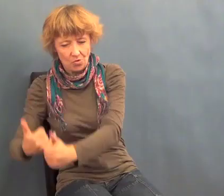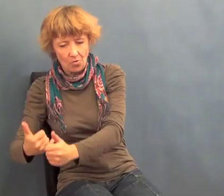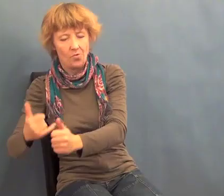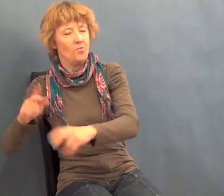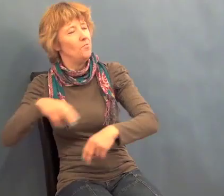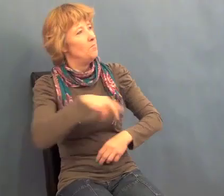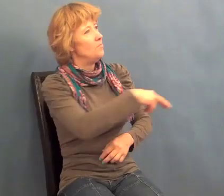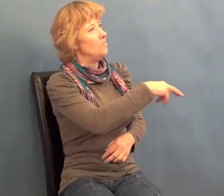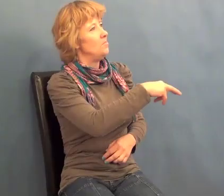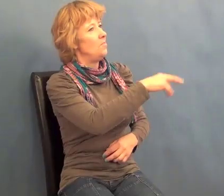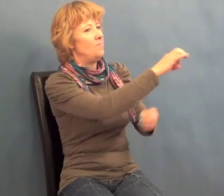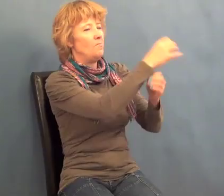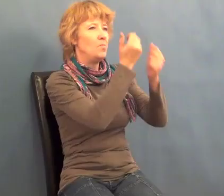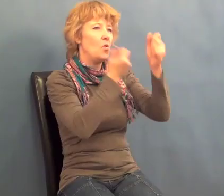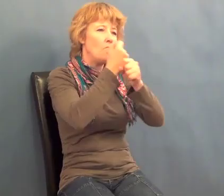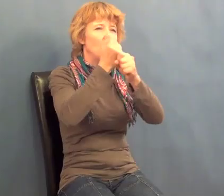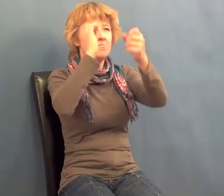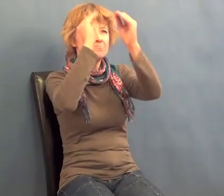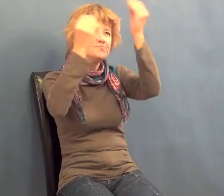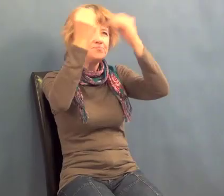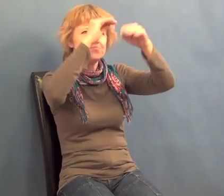Policjant idzie dalej i widzi Charliego Chaplina naprawiającego okno.